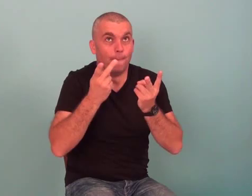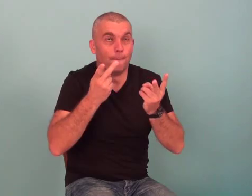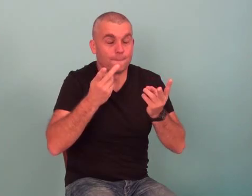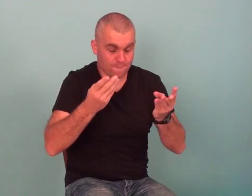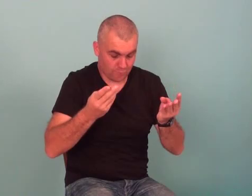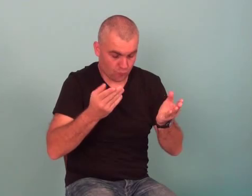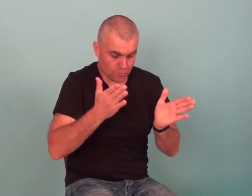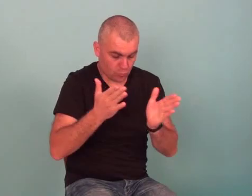Następnie szuka.